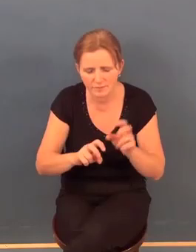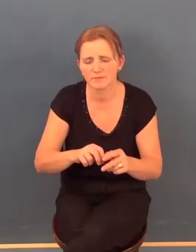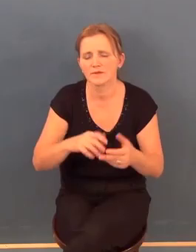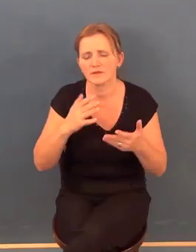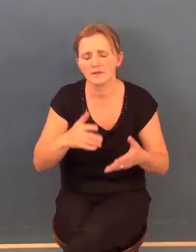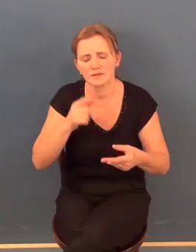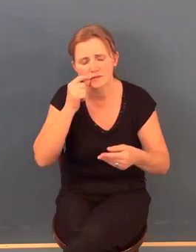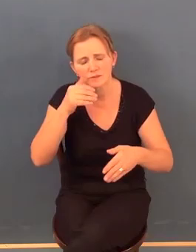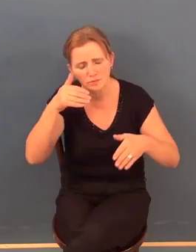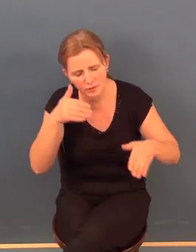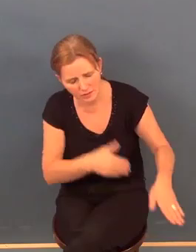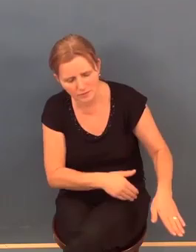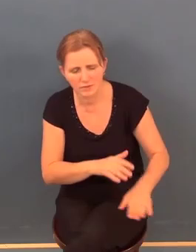Chciał już położyć się spać.